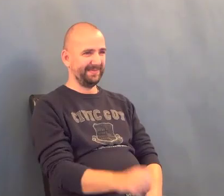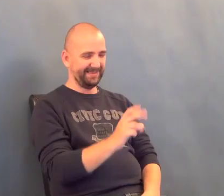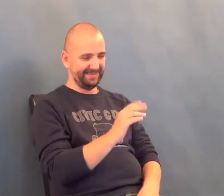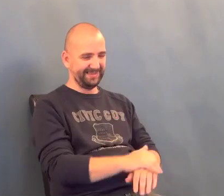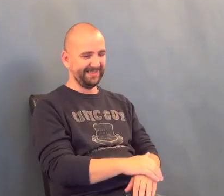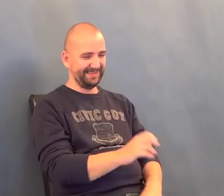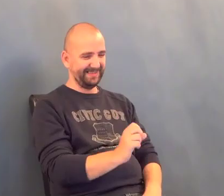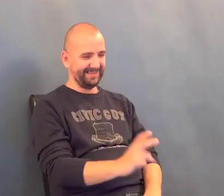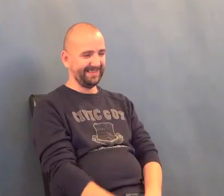Tak, zgadzam się z tobą.